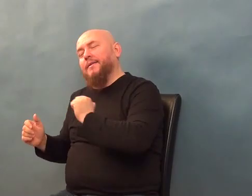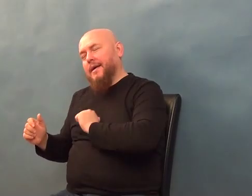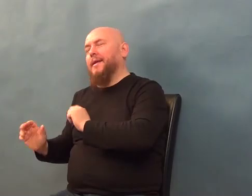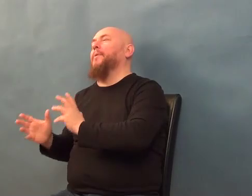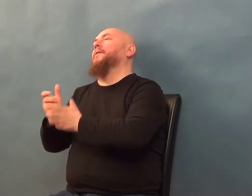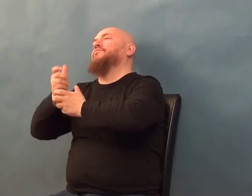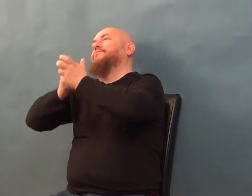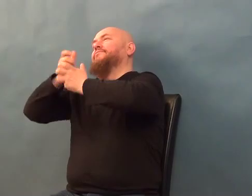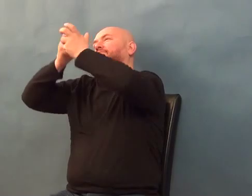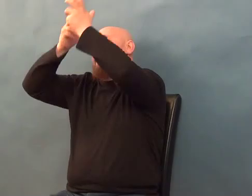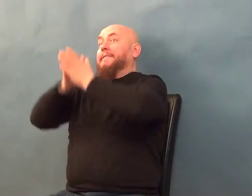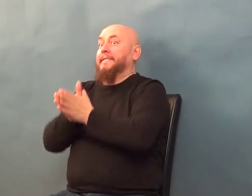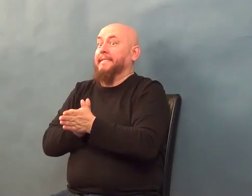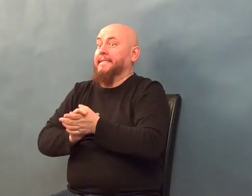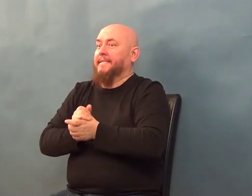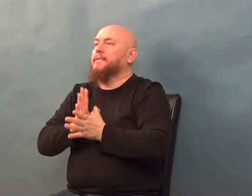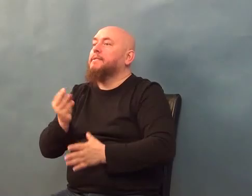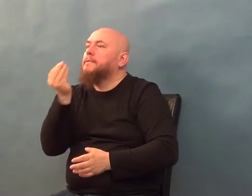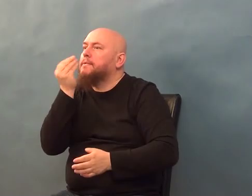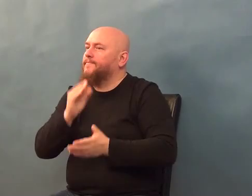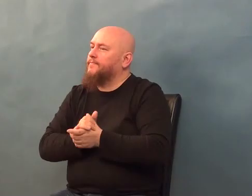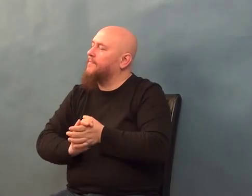Kot wspina się po rynnie, ma ochotę zjeść ptaszka.